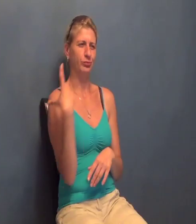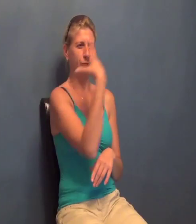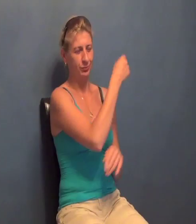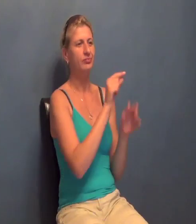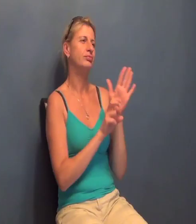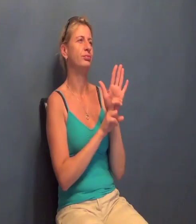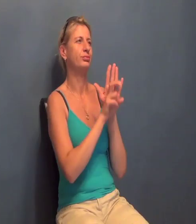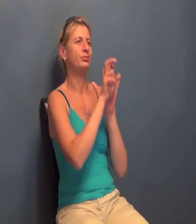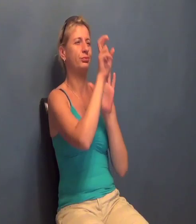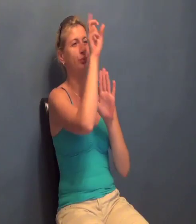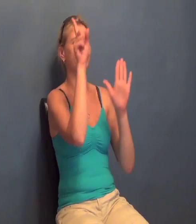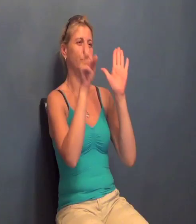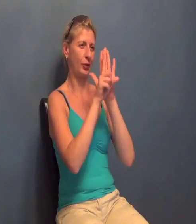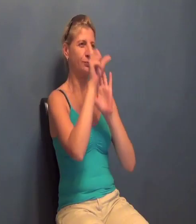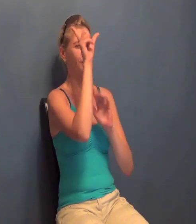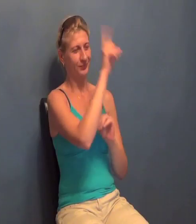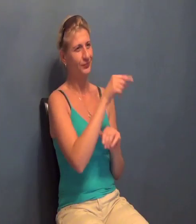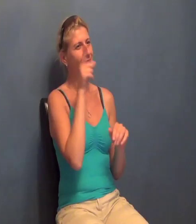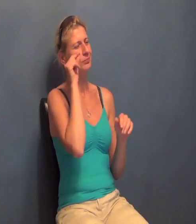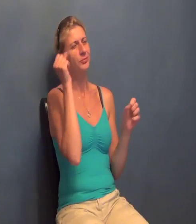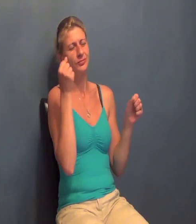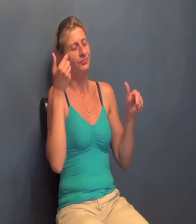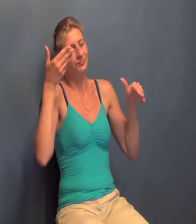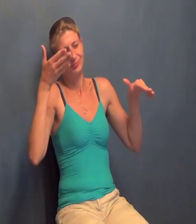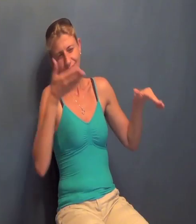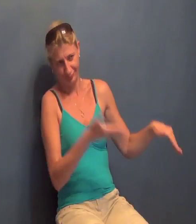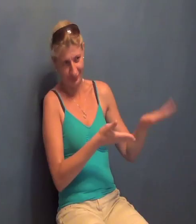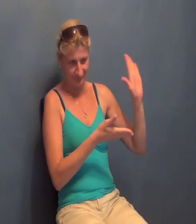Wjeżdża windą na górę, kładzie się w łóżku i mocno zasypia.